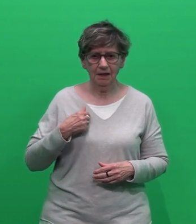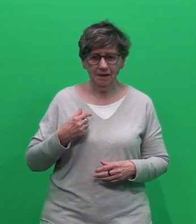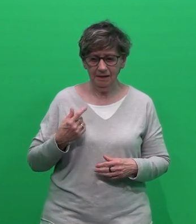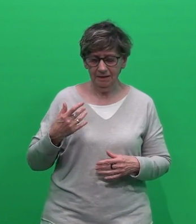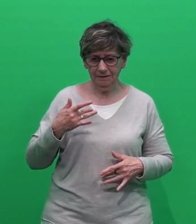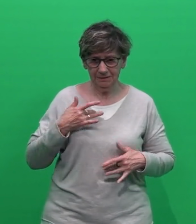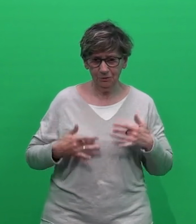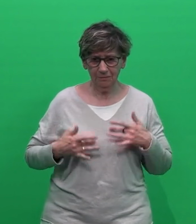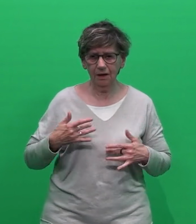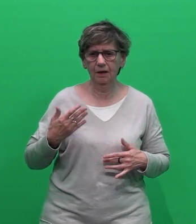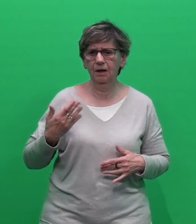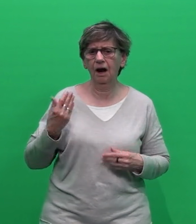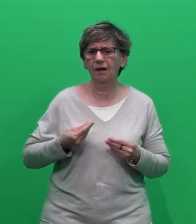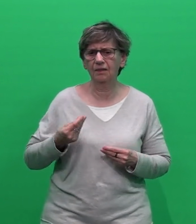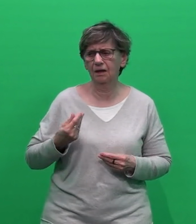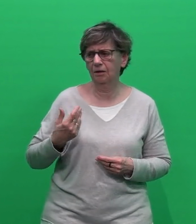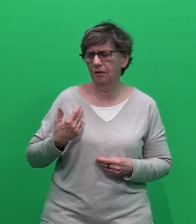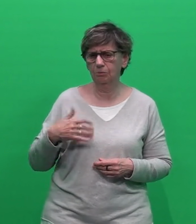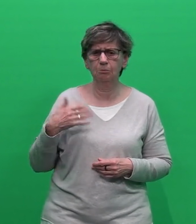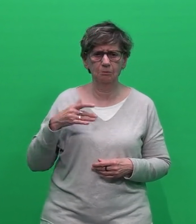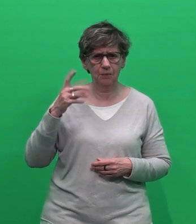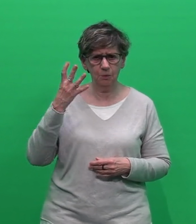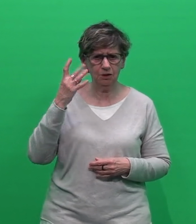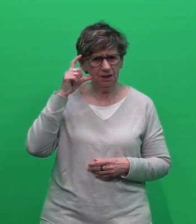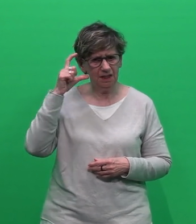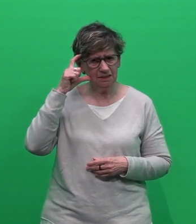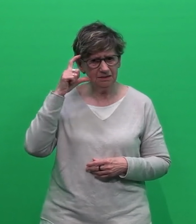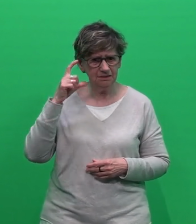Tinc símptomes des de fa bastant, uns quatre dies.